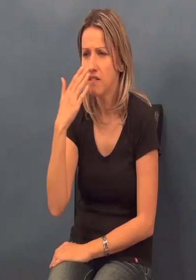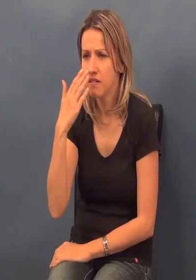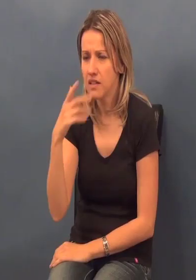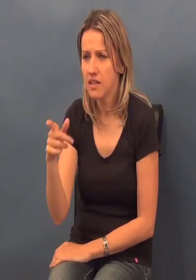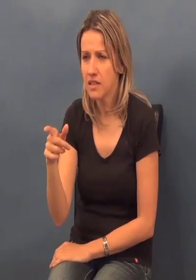Jak jest u ciebie?